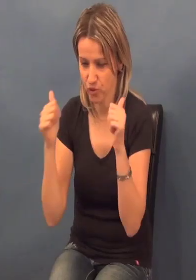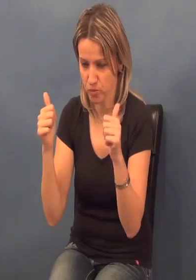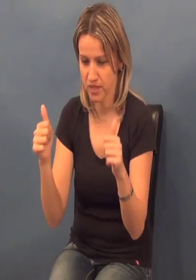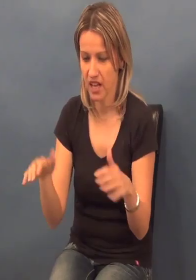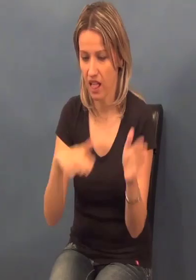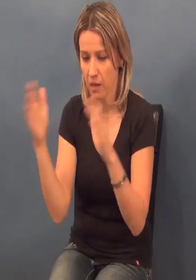Okej.